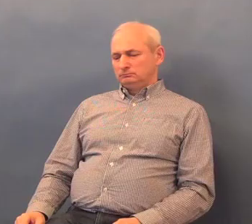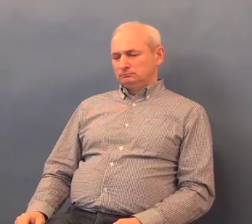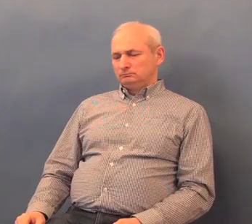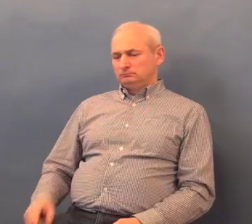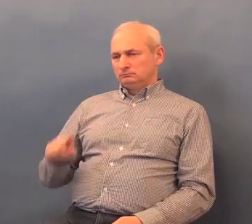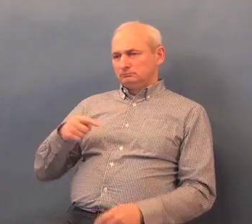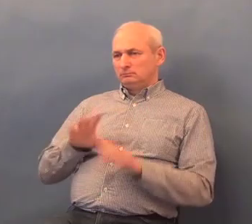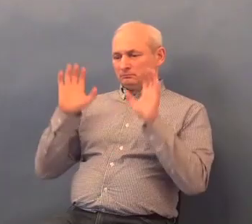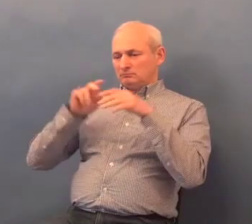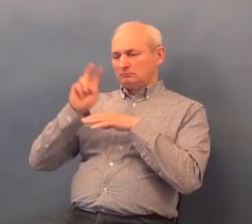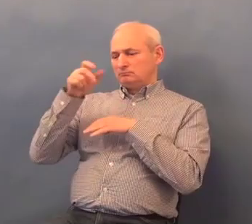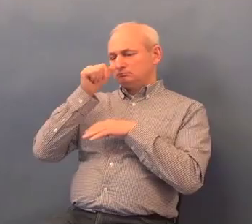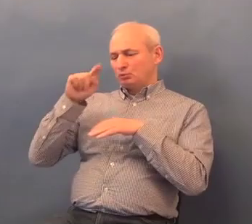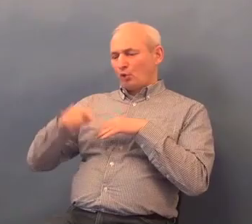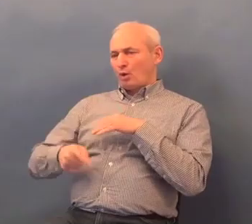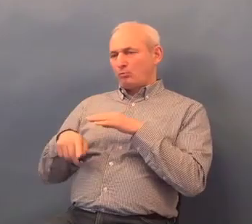Jest głęboko, nie można wchodzić.